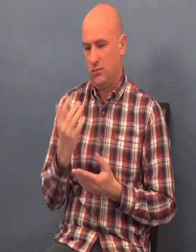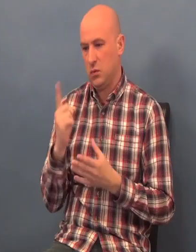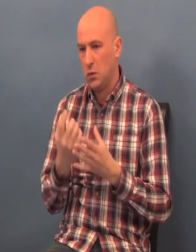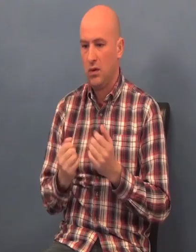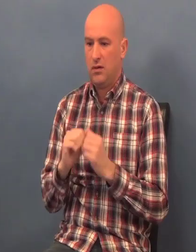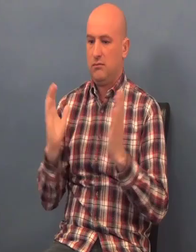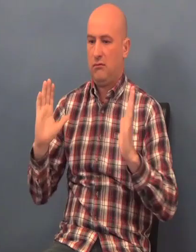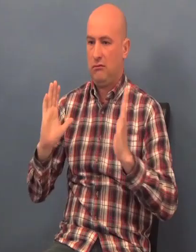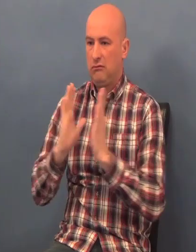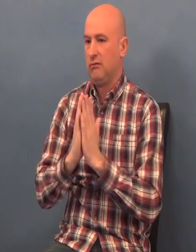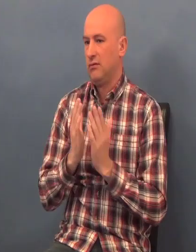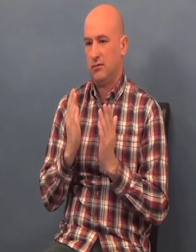Może być prąd.